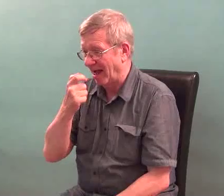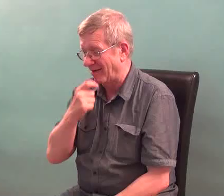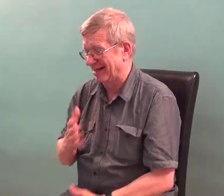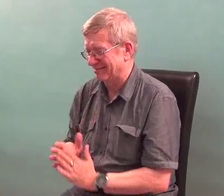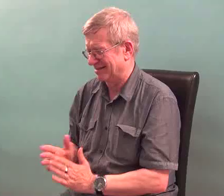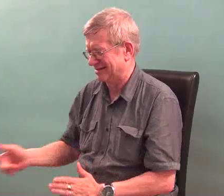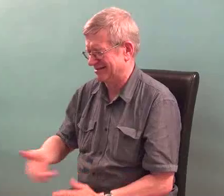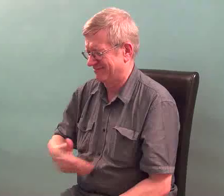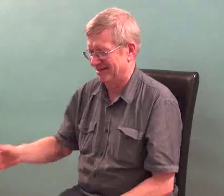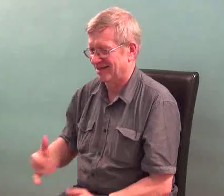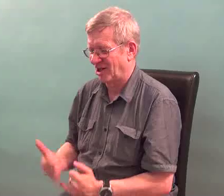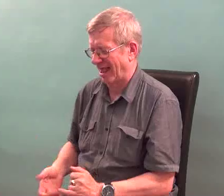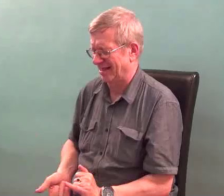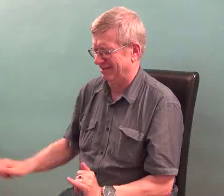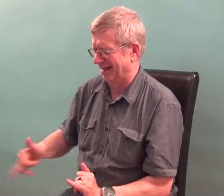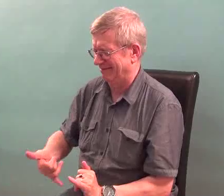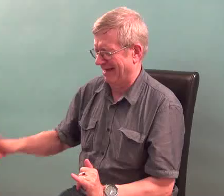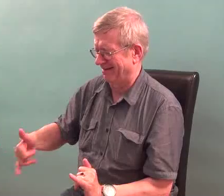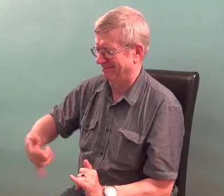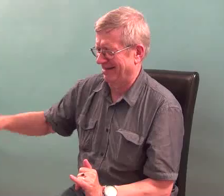A Chaplin prosi chłopaka, żeby odszedł, odgania go nogą.